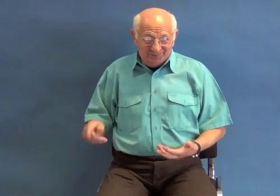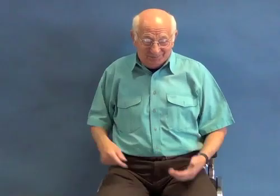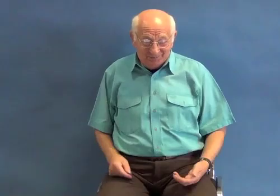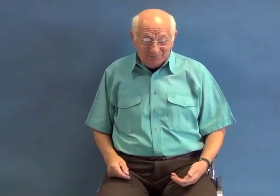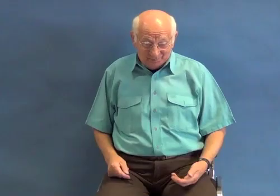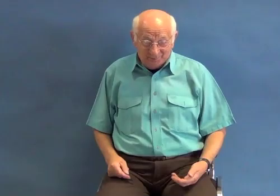Aha.